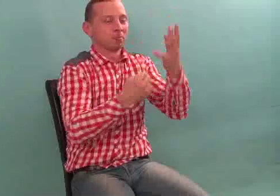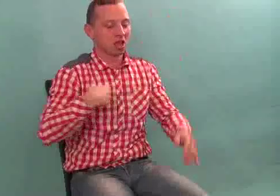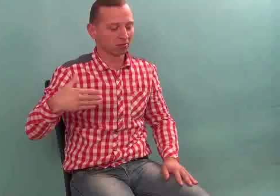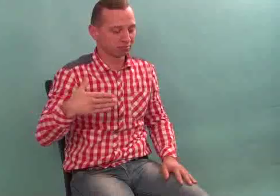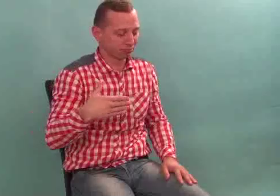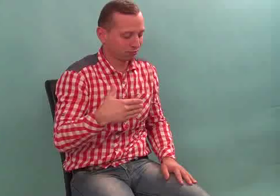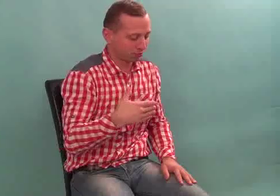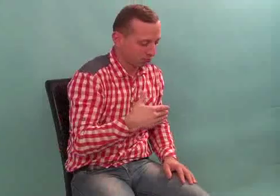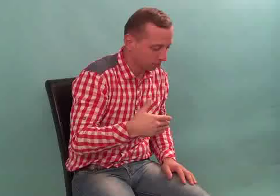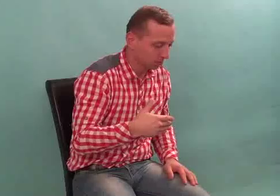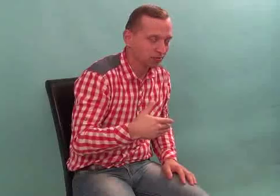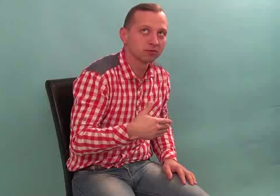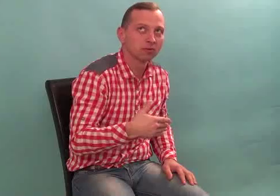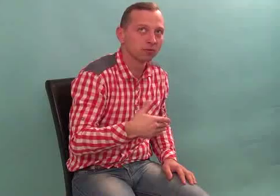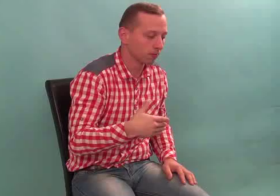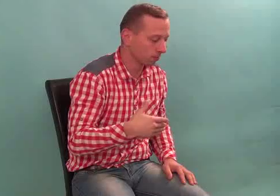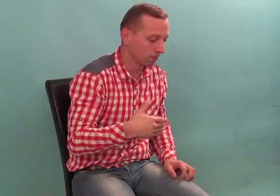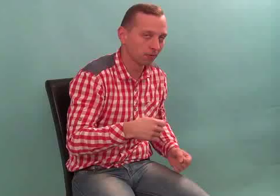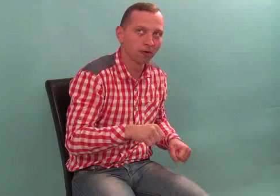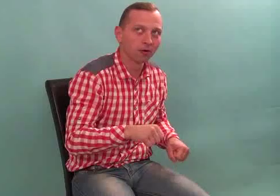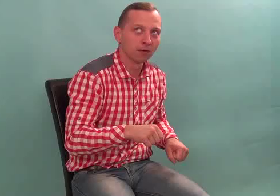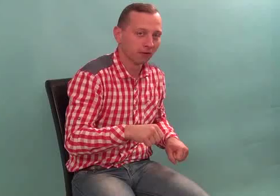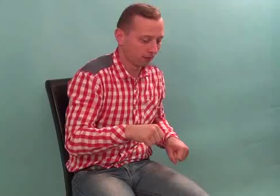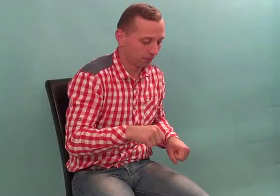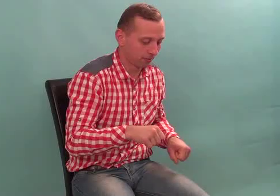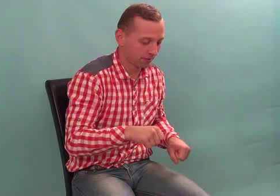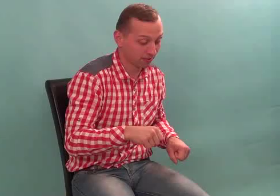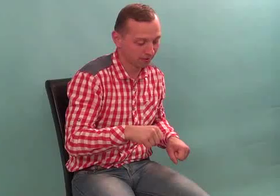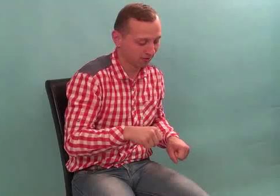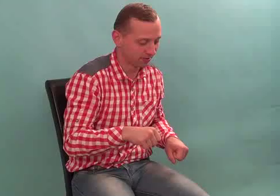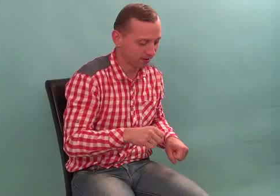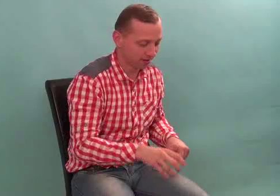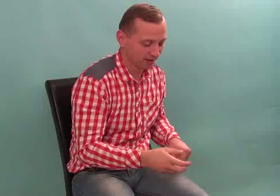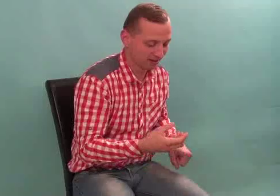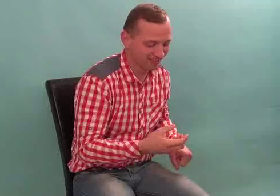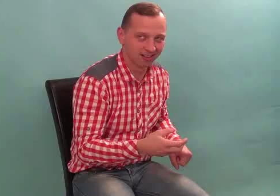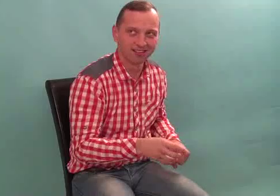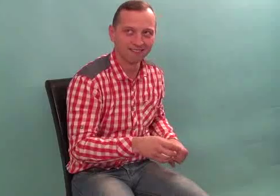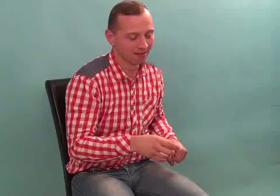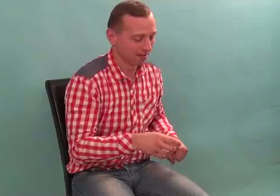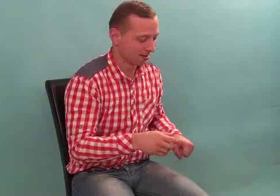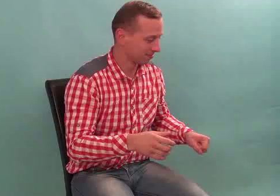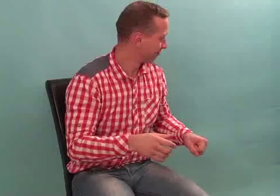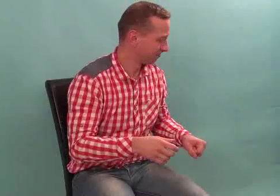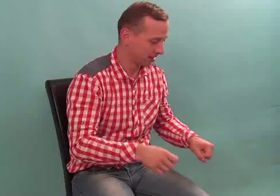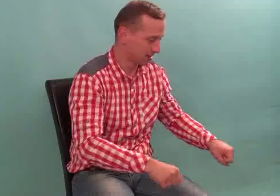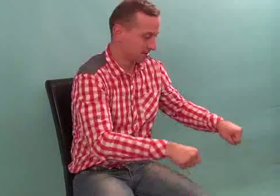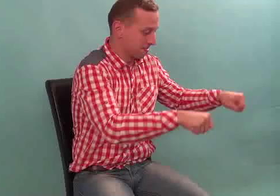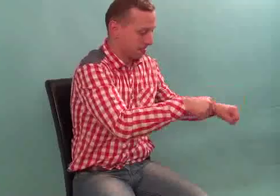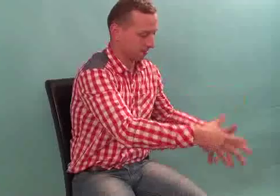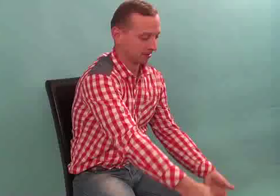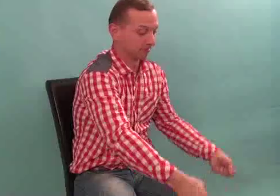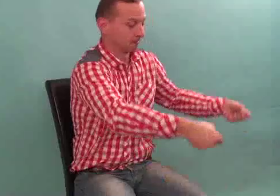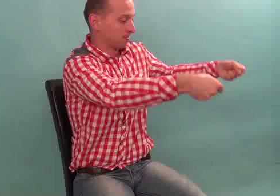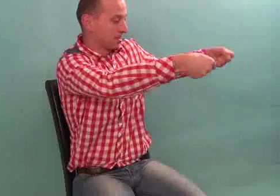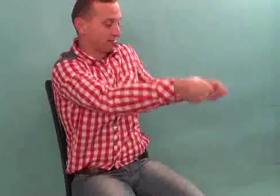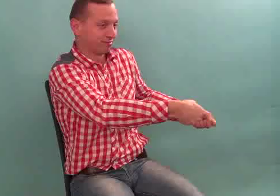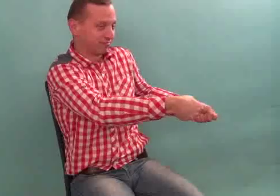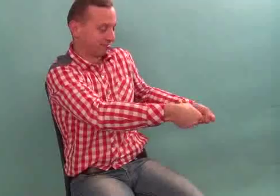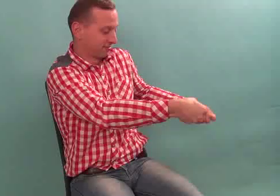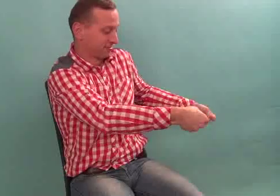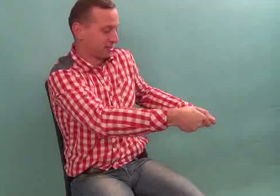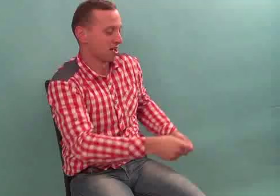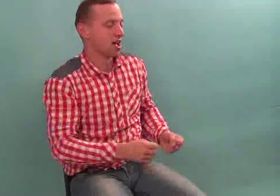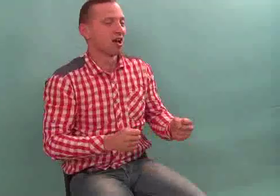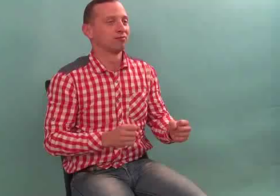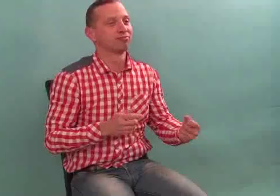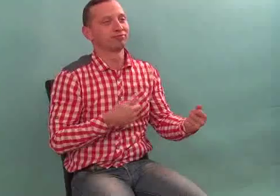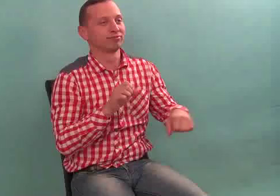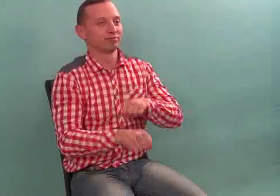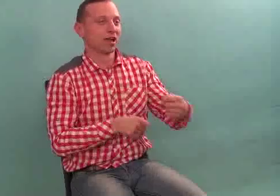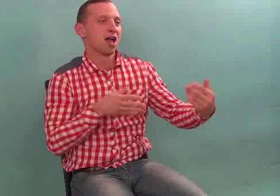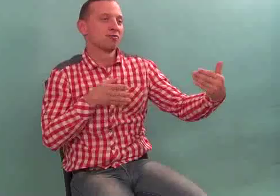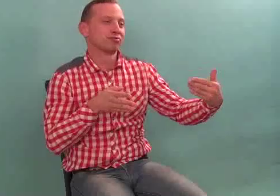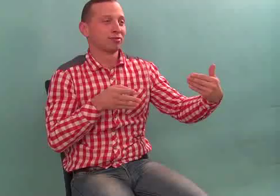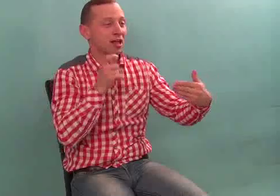Rowerzysta zatrzymał się koło pojemników, popatrzył w górę na pana i wziął jedną gruszkę, ale później postanowił wziąć cały pojemnik, załadował na rower i ruszył dalej.